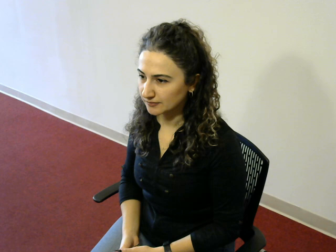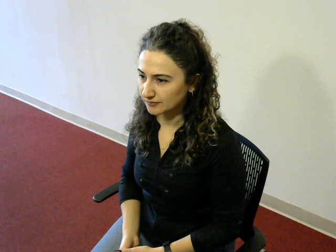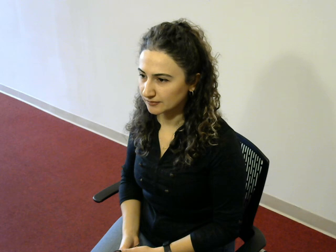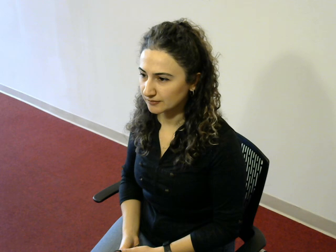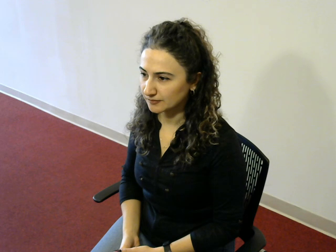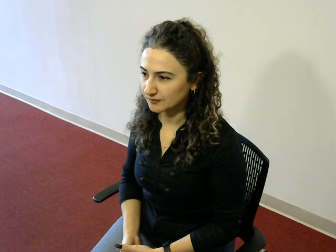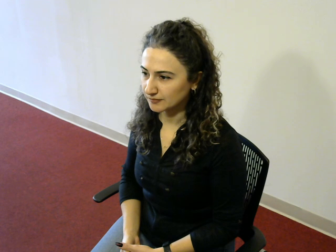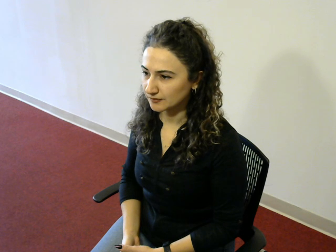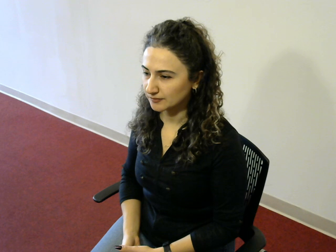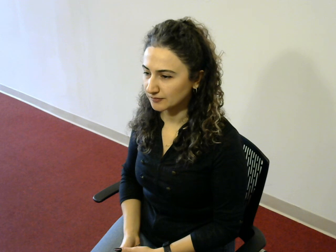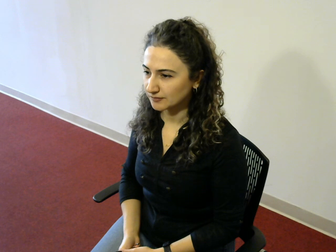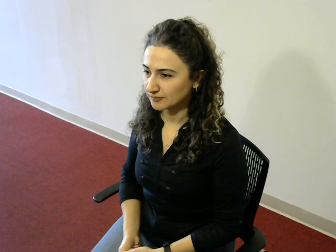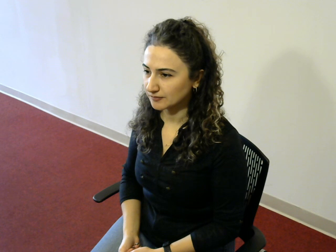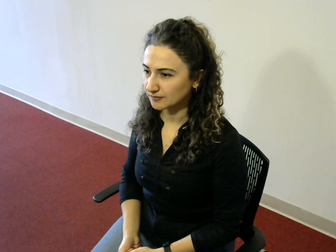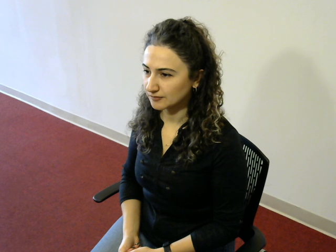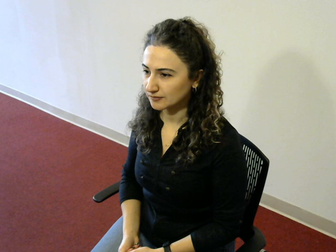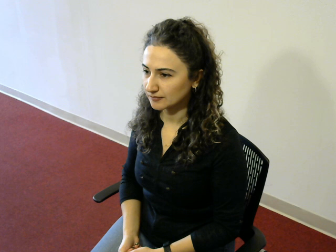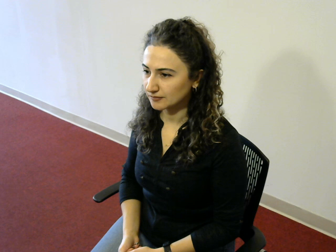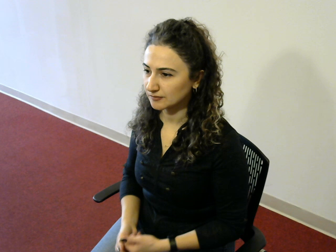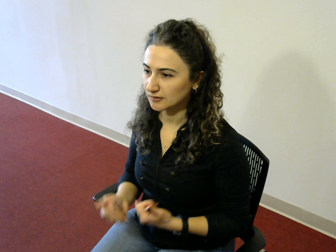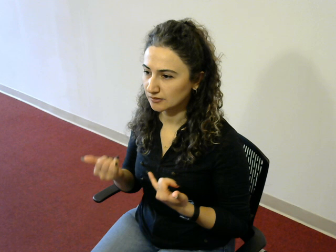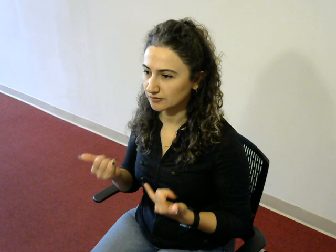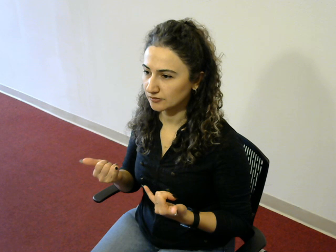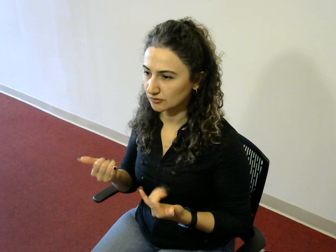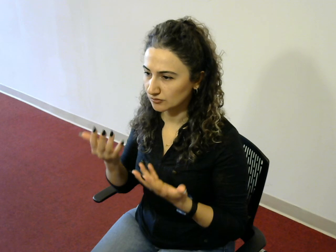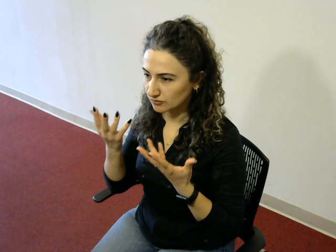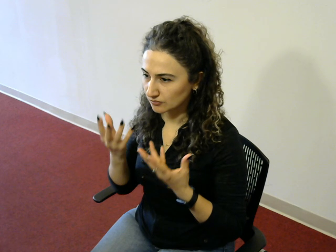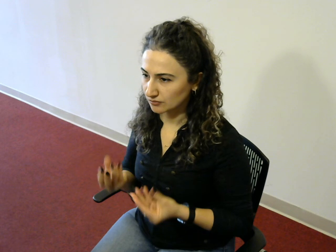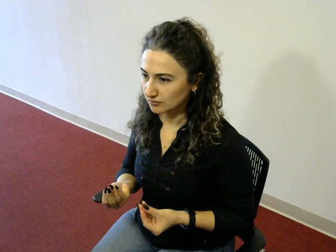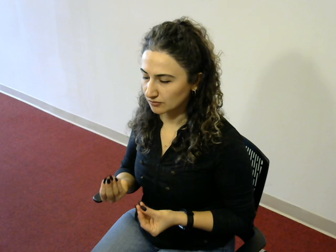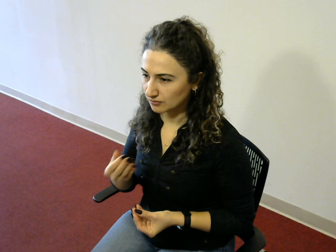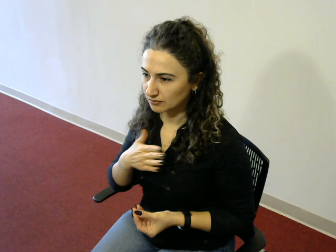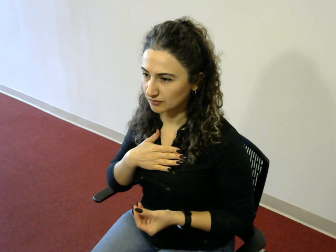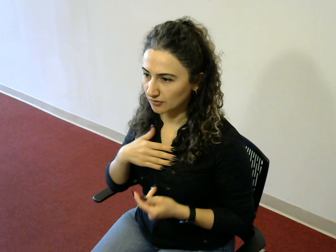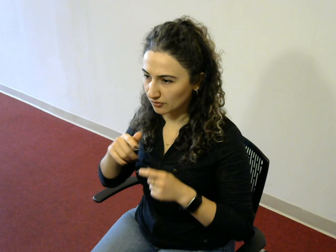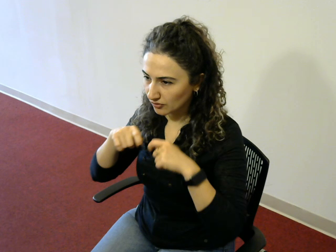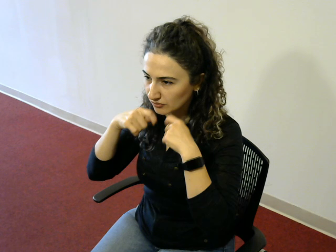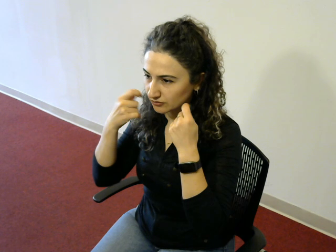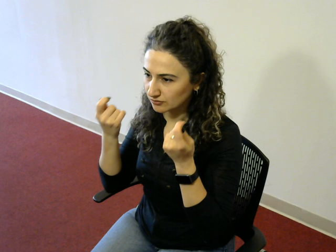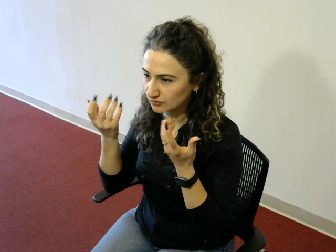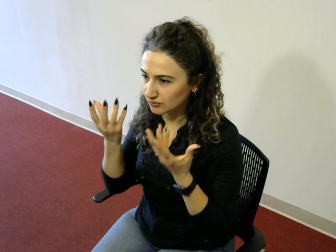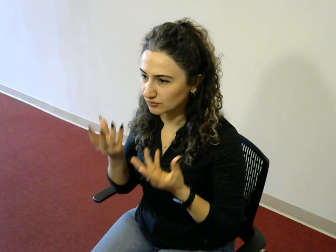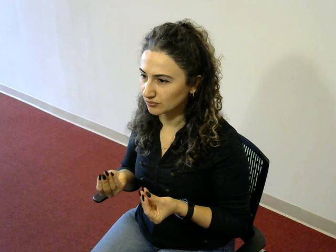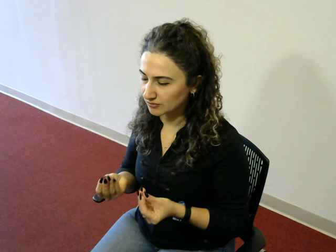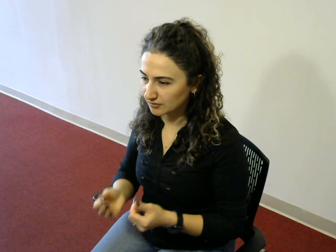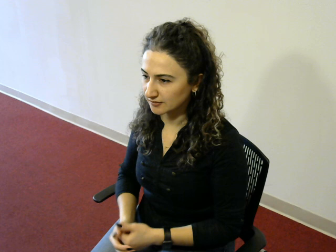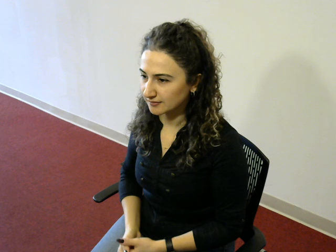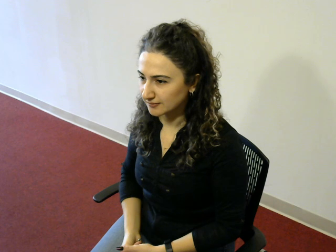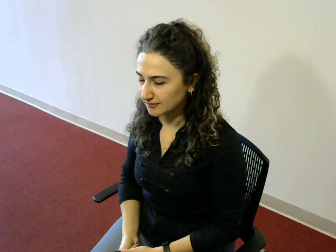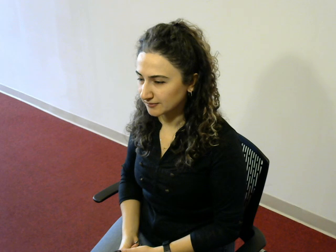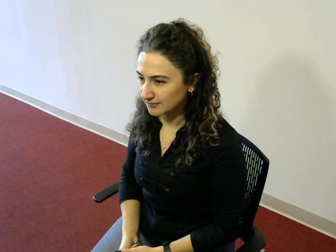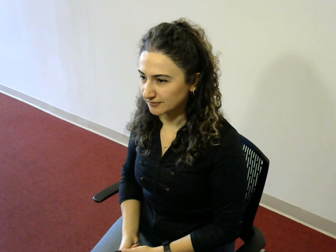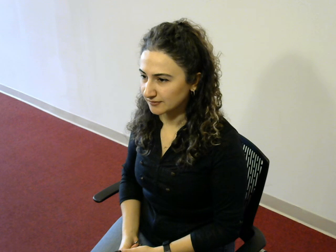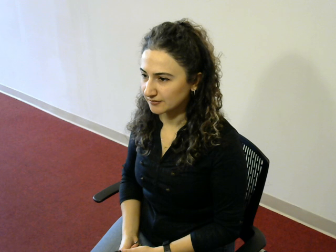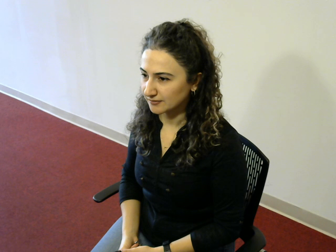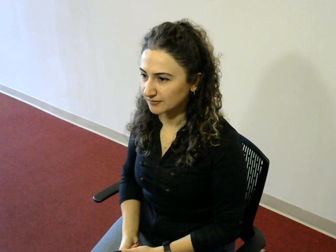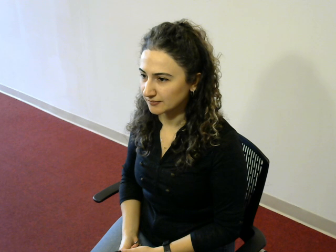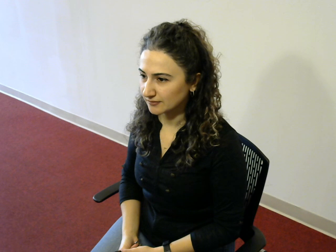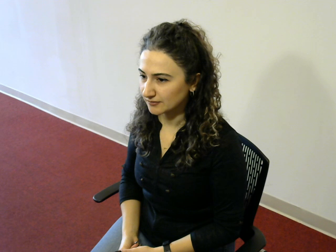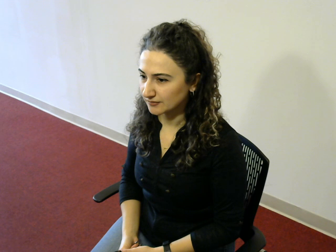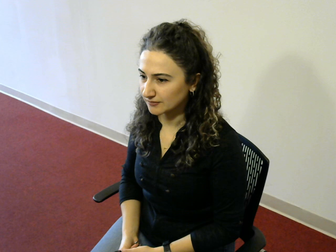Bu gün mənim ad günümdür